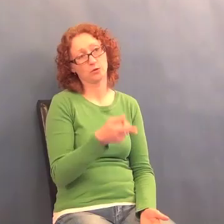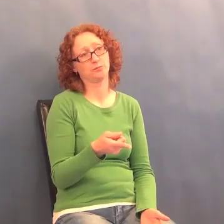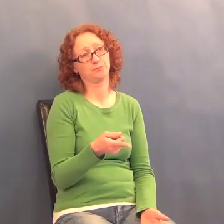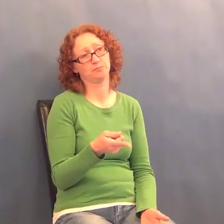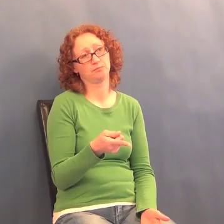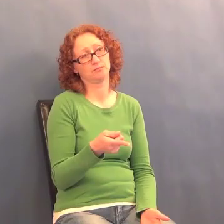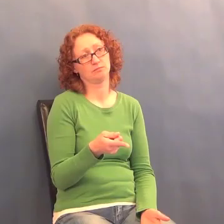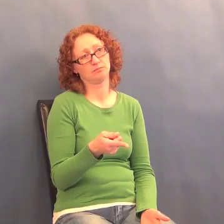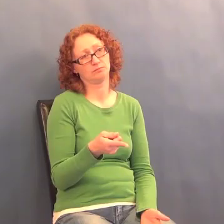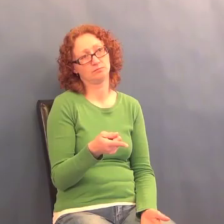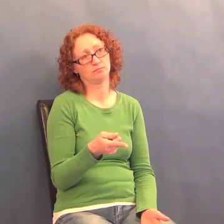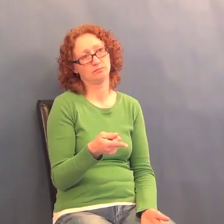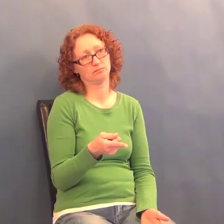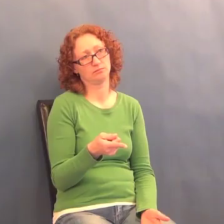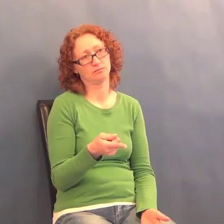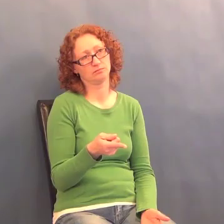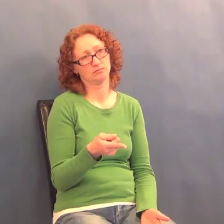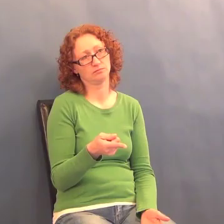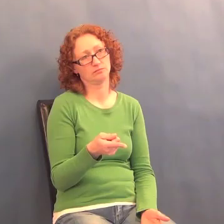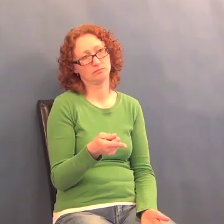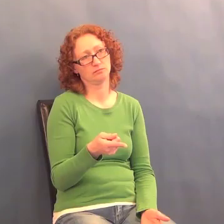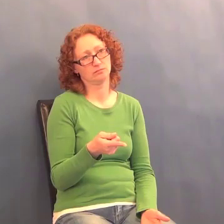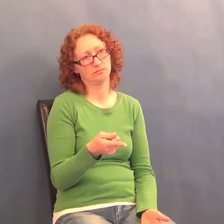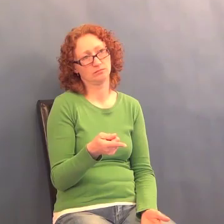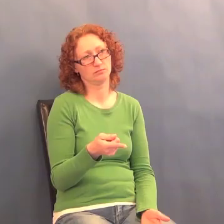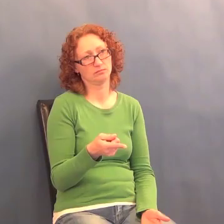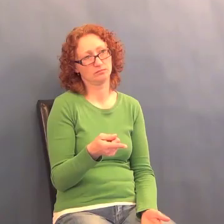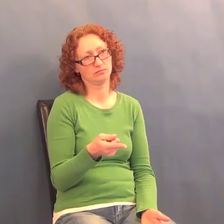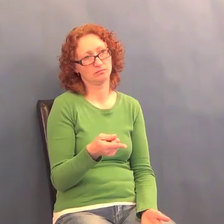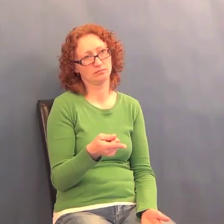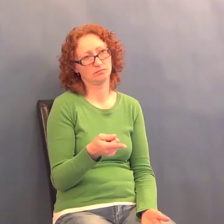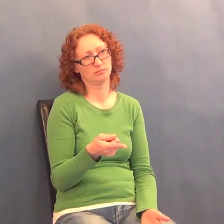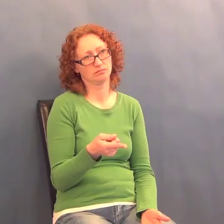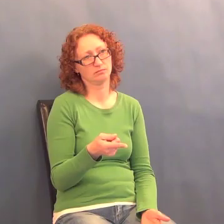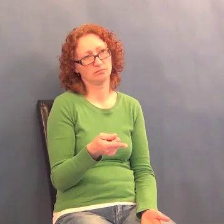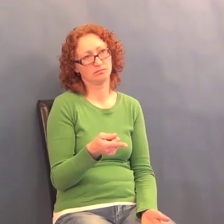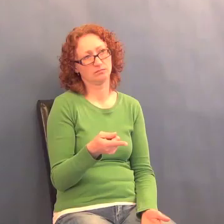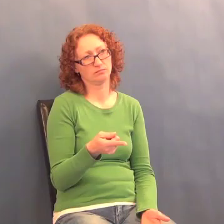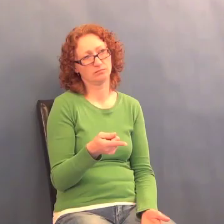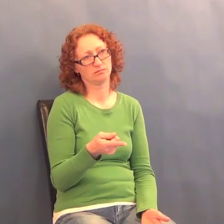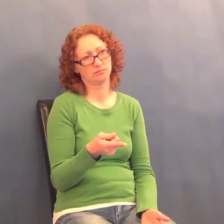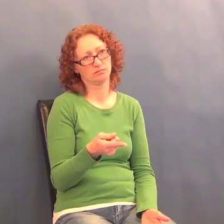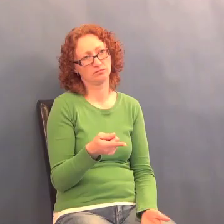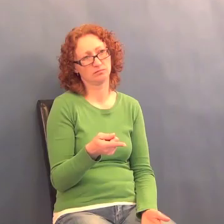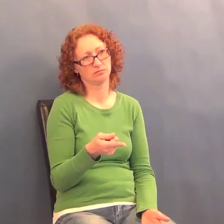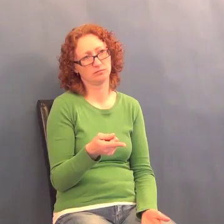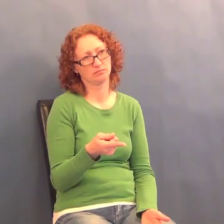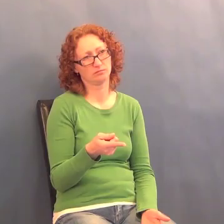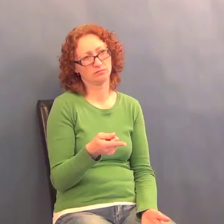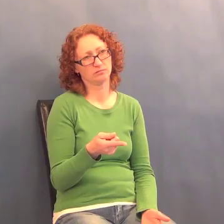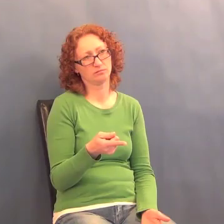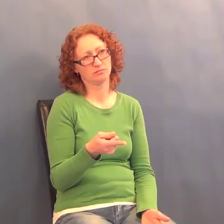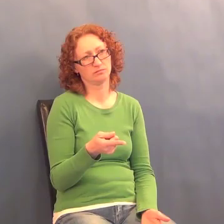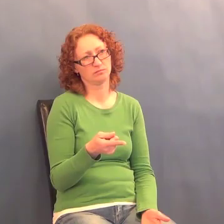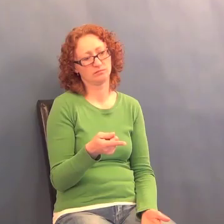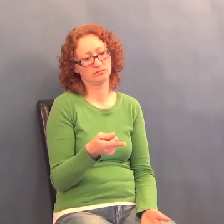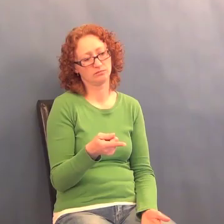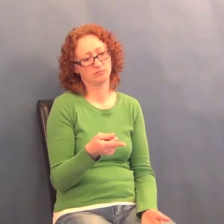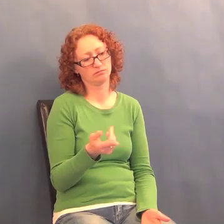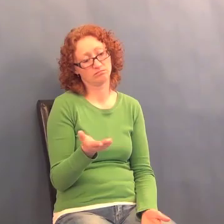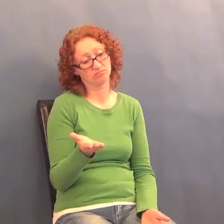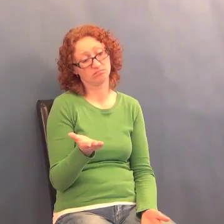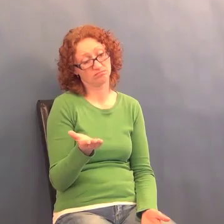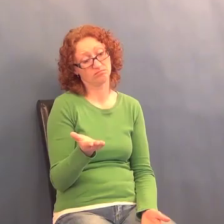To jest podobne.